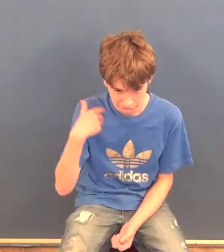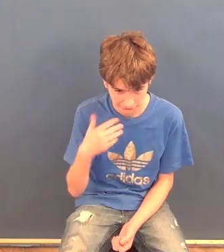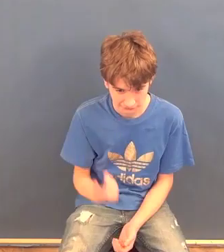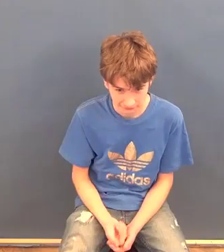Nie wiem.